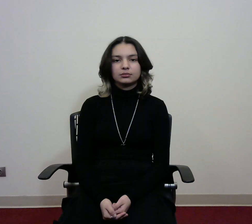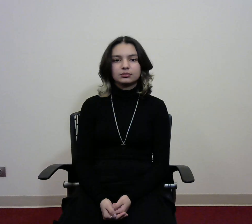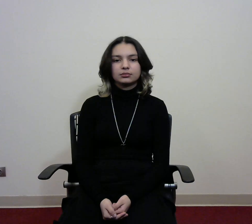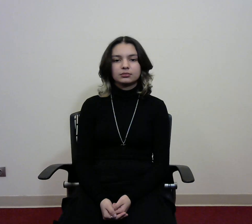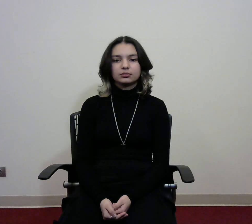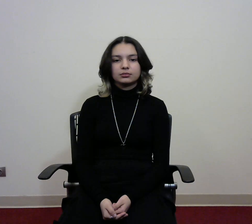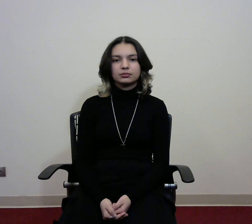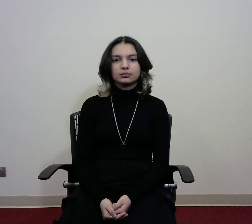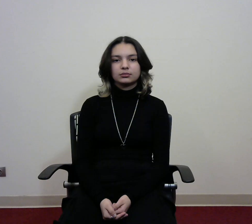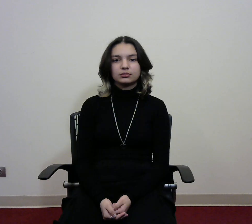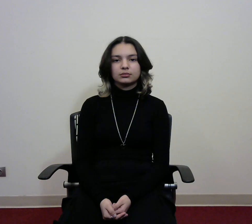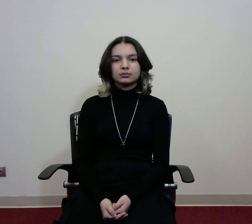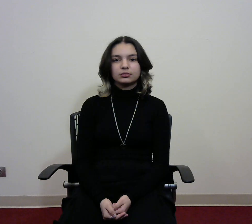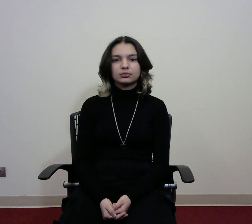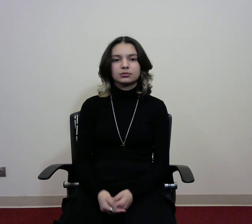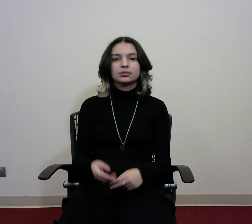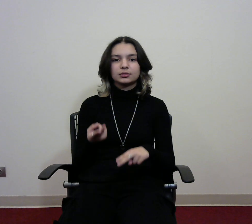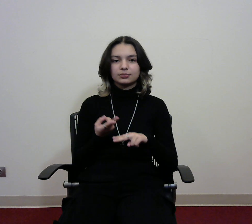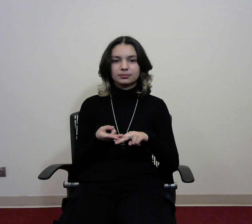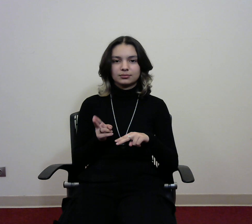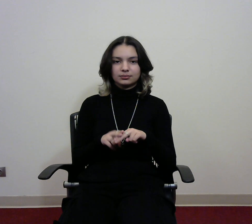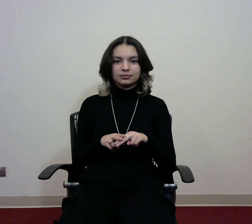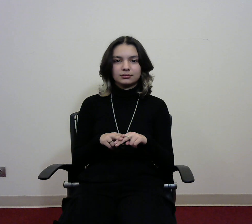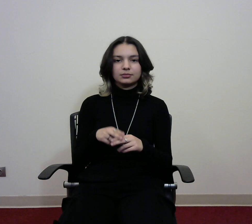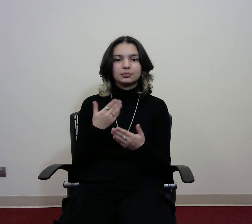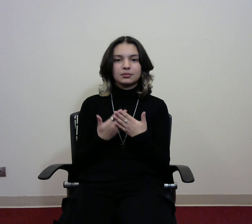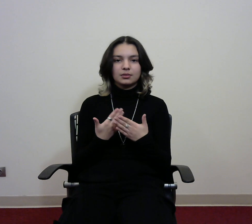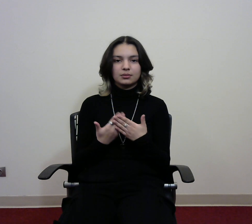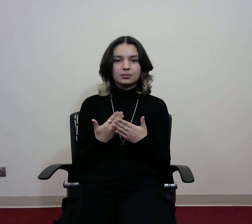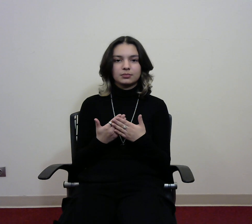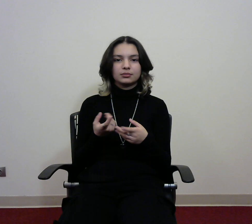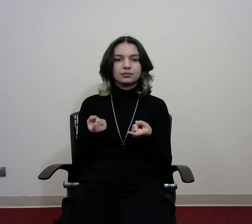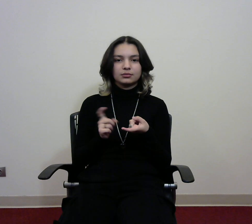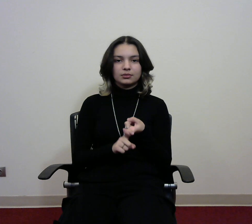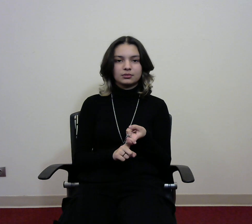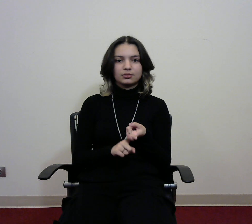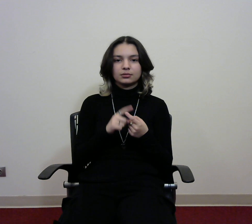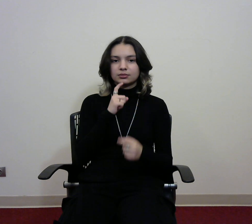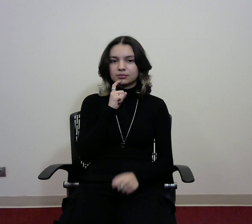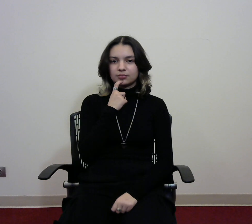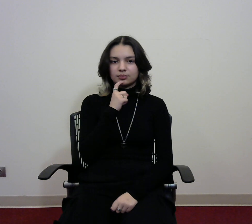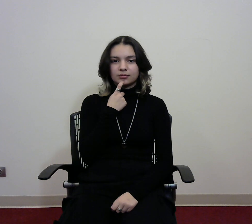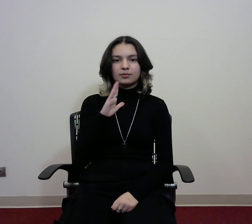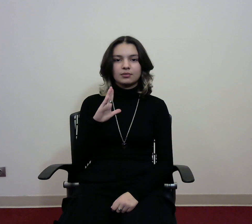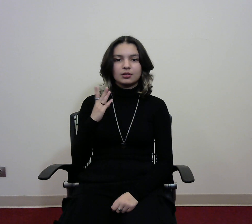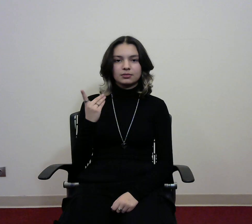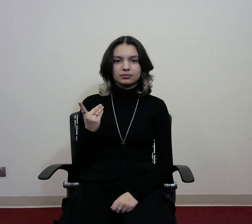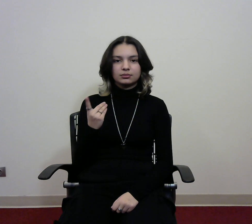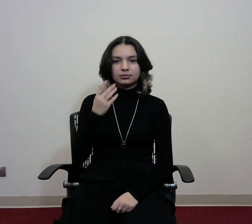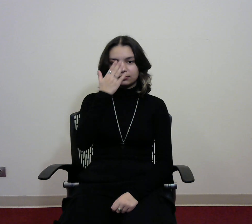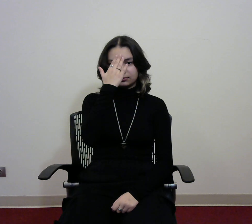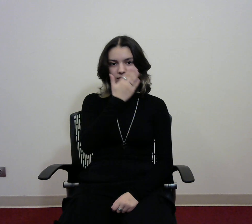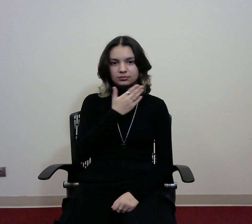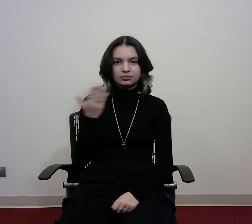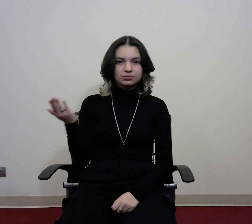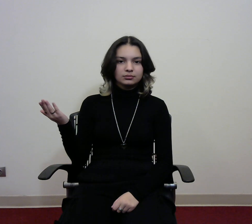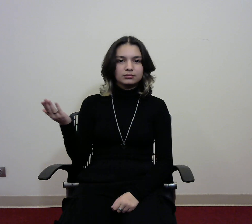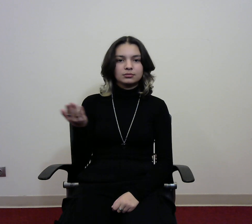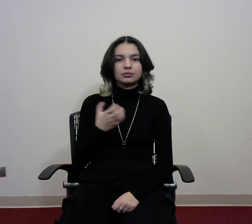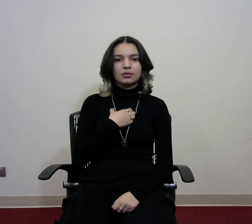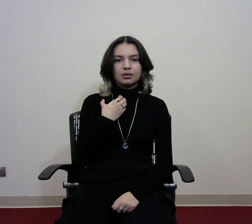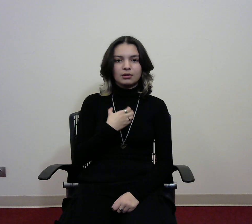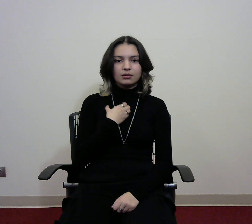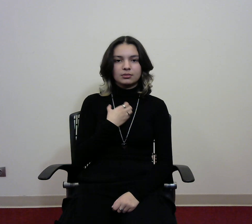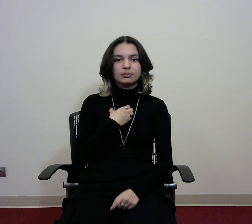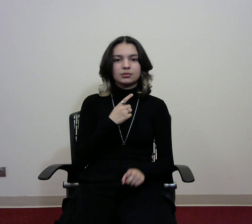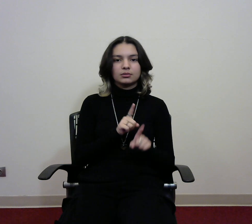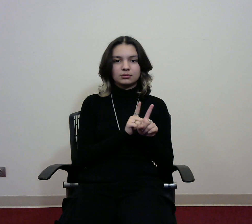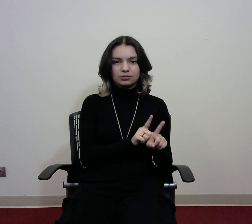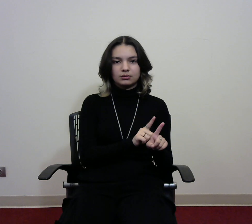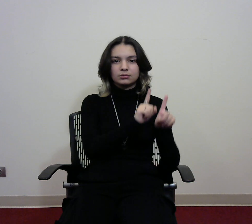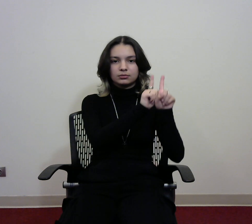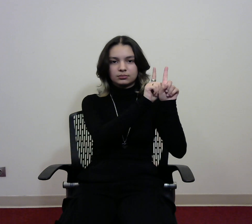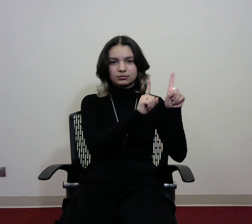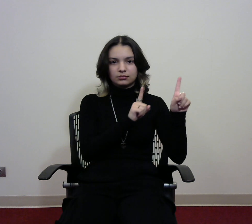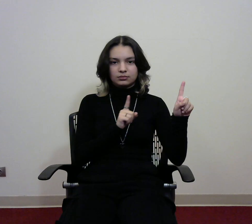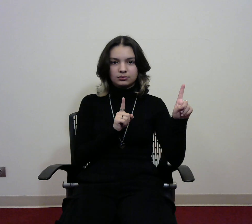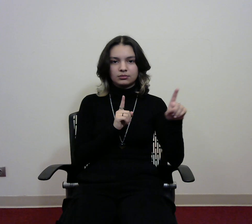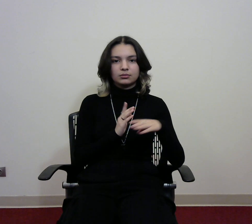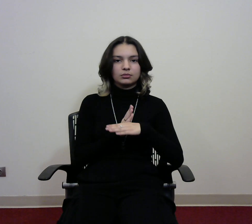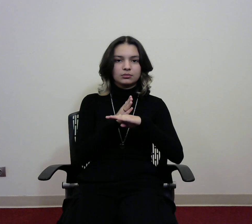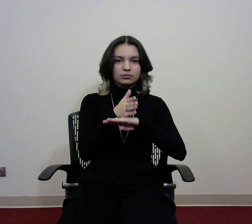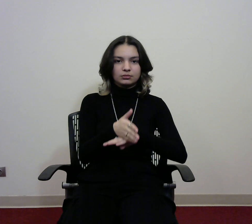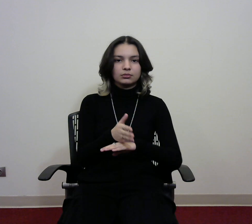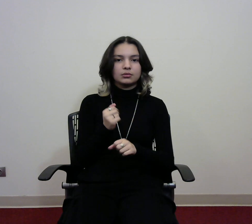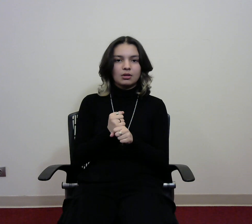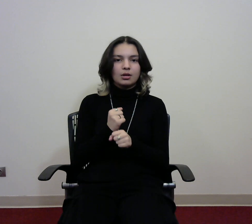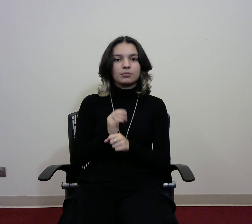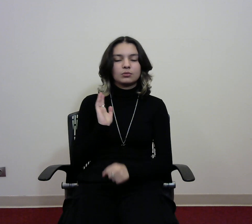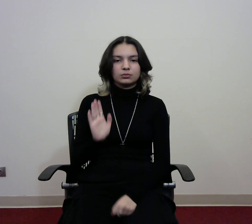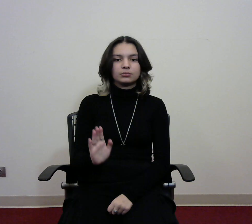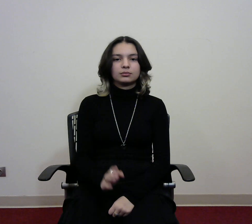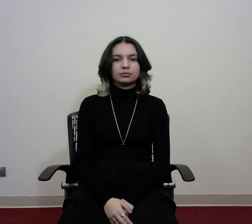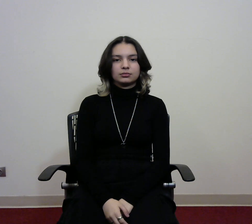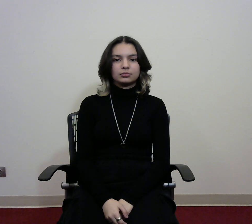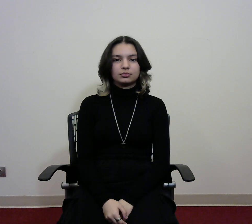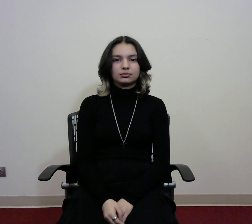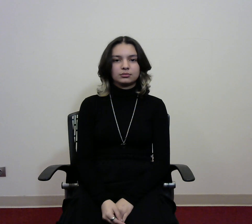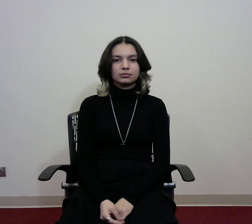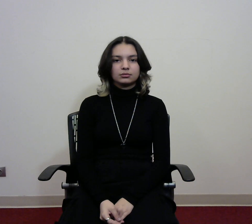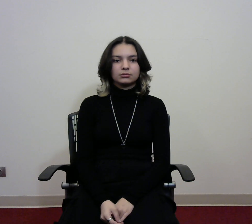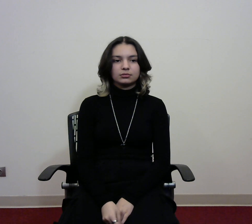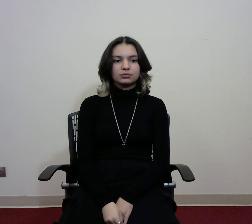Bu məsələ ilə bağlı Əmək və Əhalinin Sosial Müdafiəsi Nazirliyinə müraciət etməlisiniz